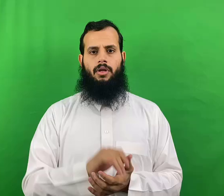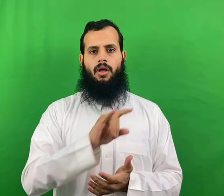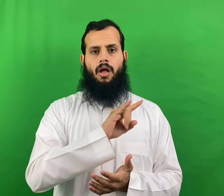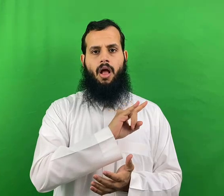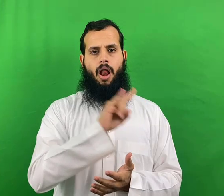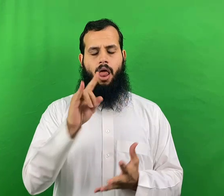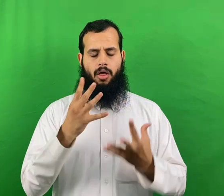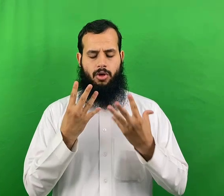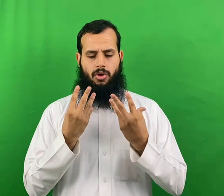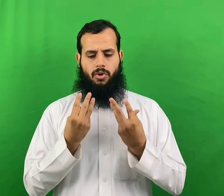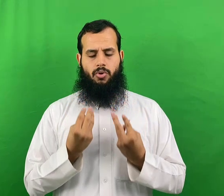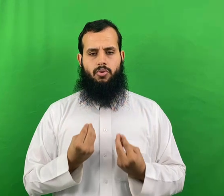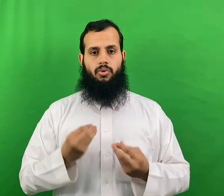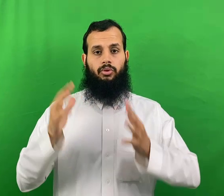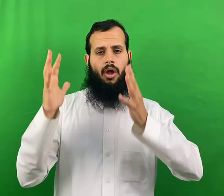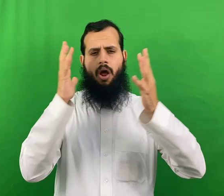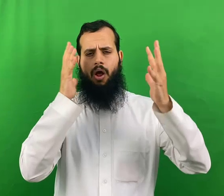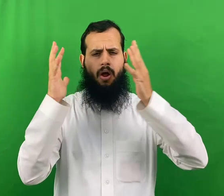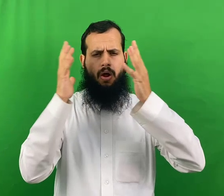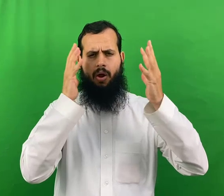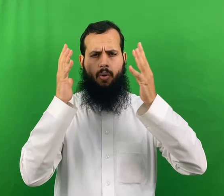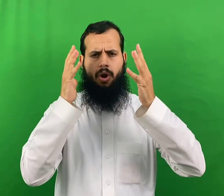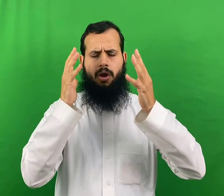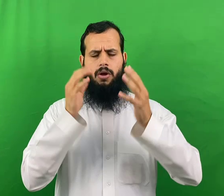لا يهدأ روعه